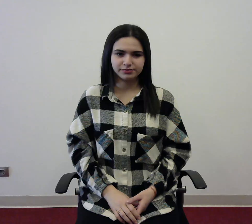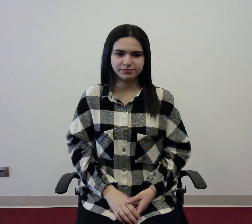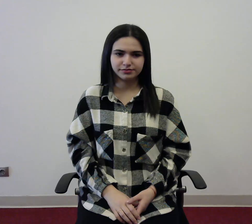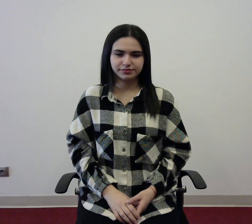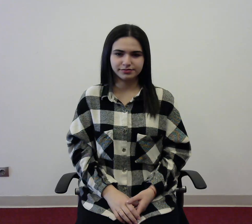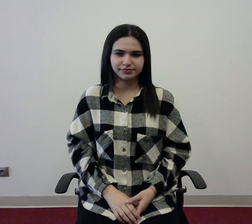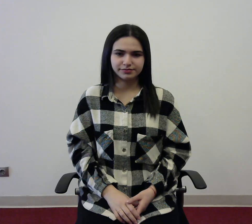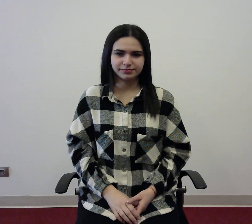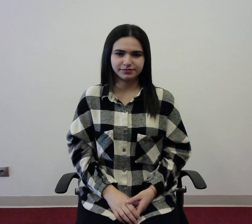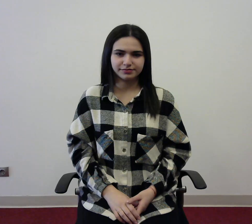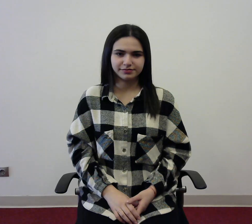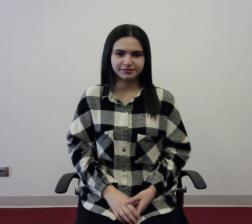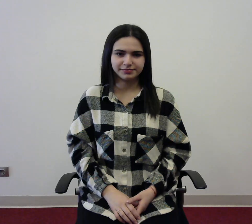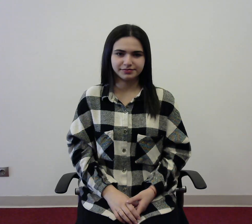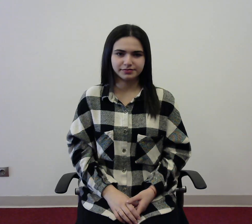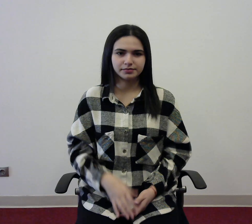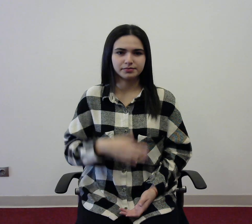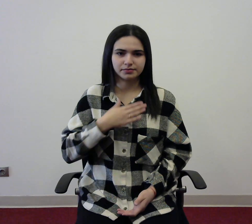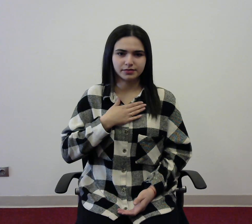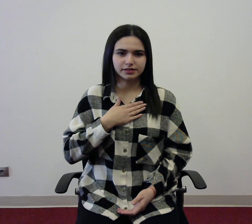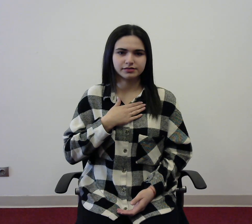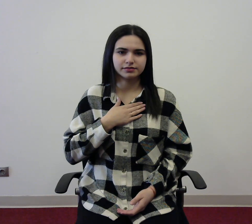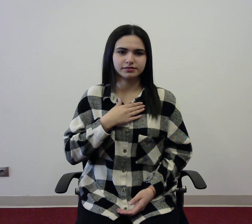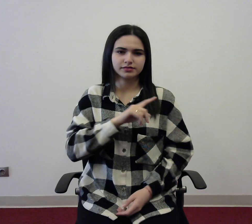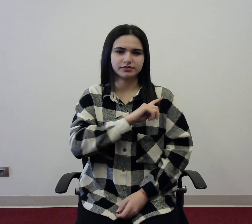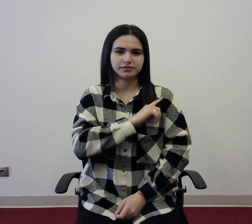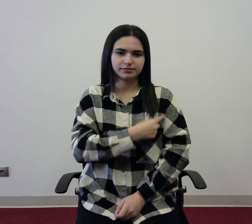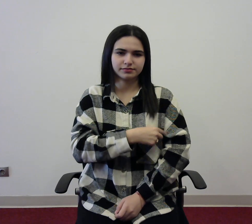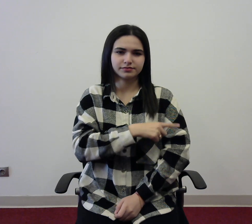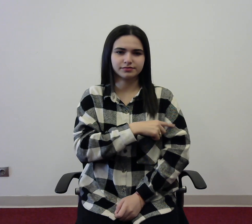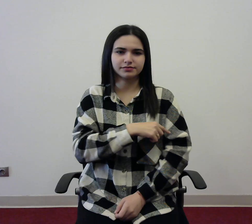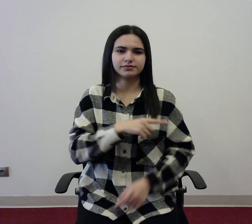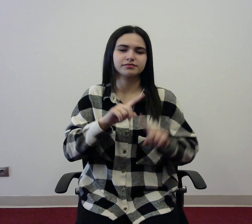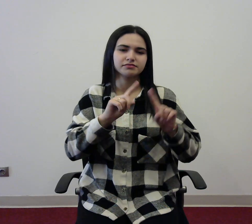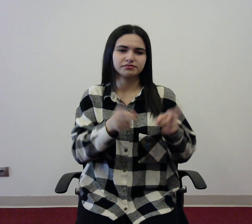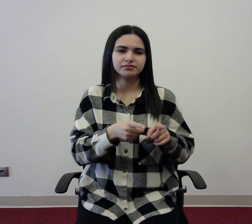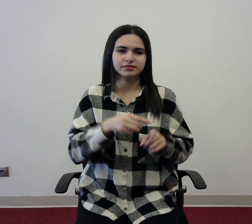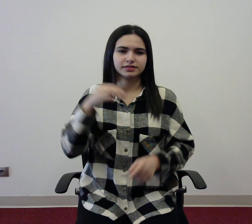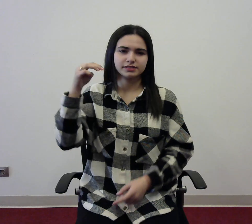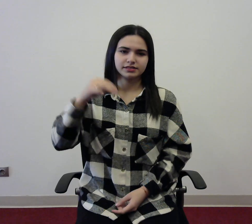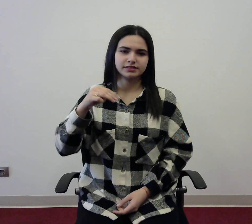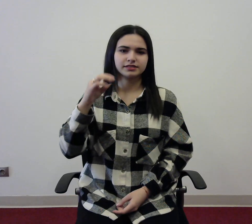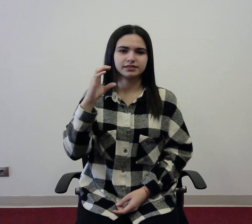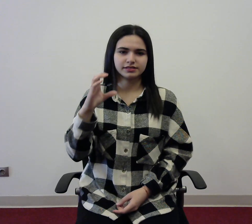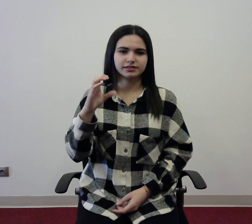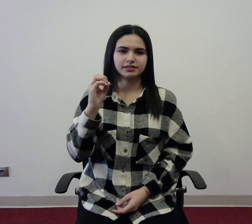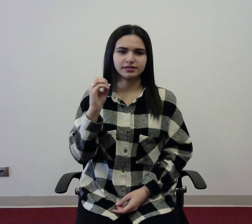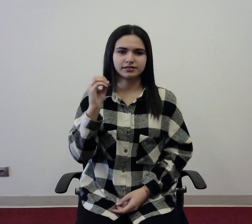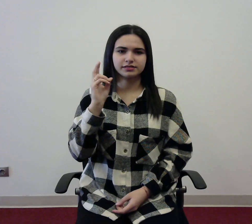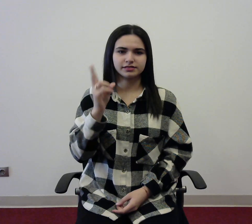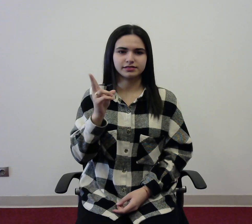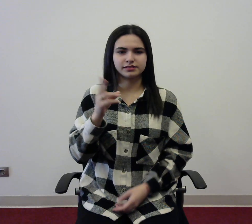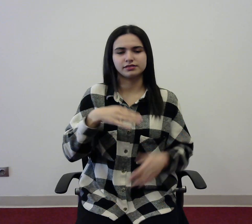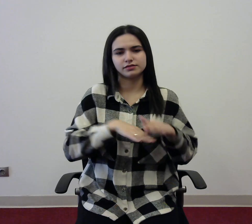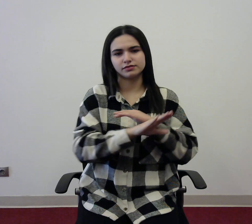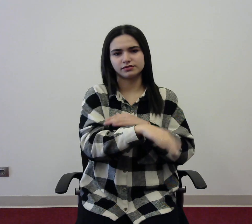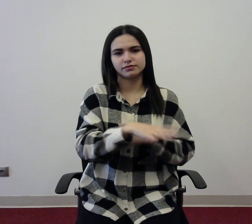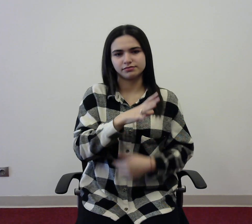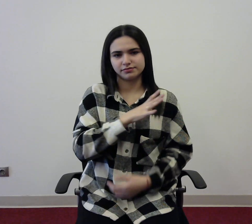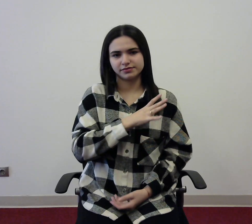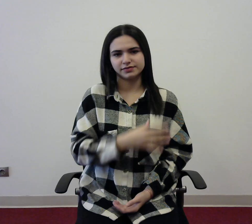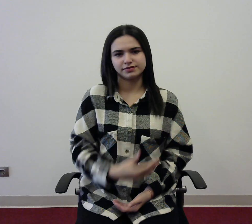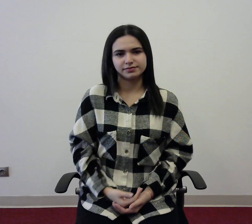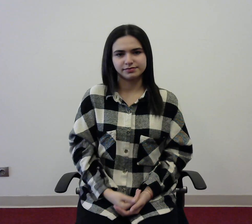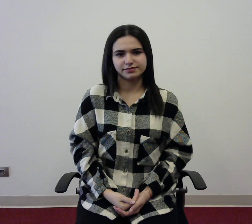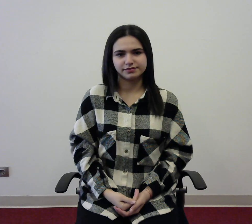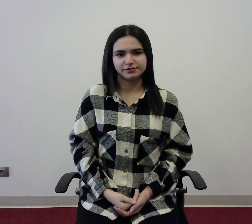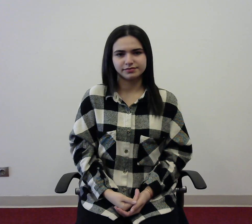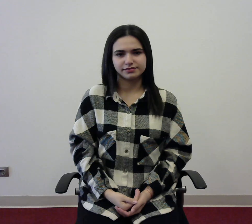Mən poliklinikaya (TSEK-ə) getmişəm